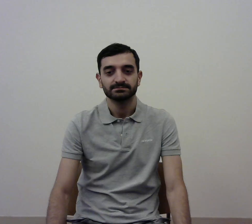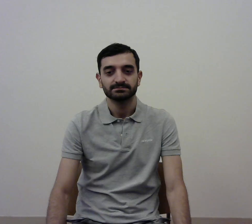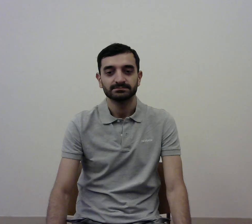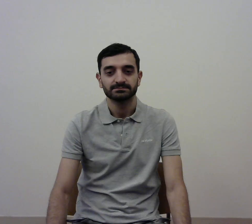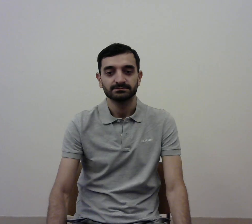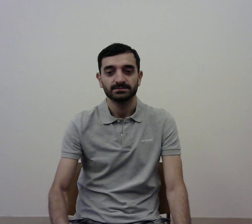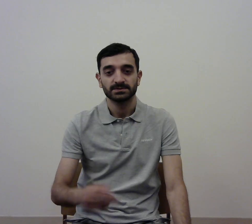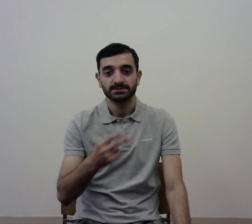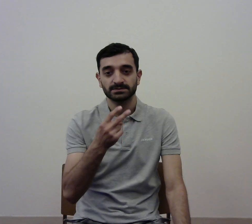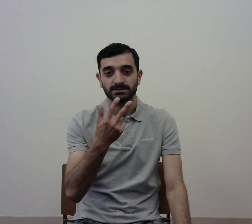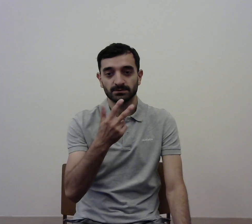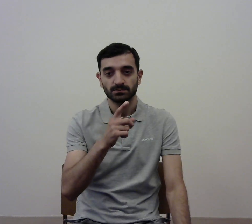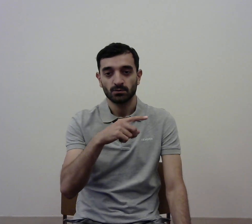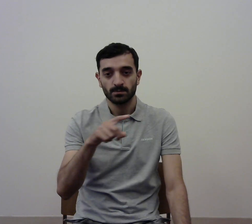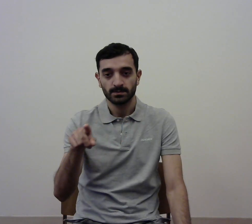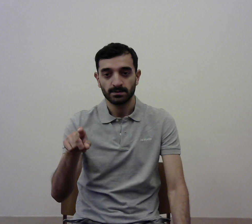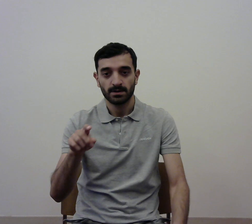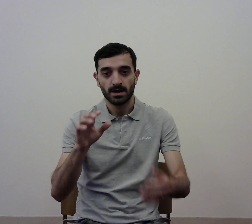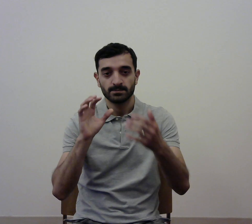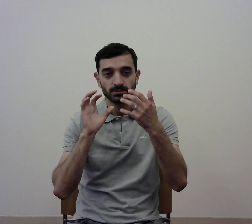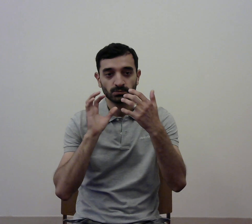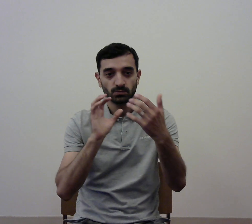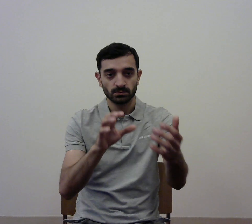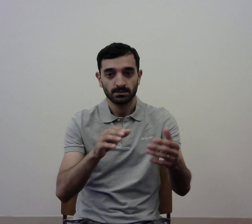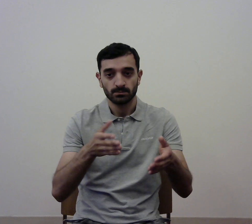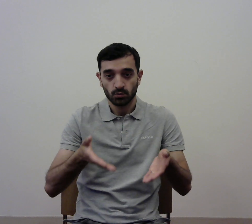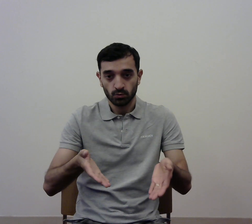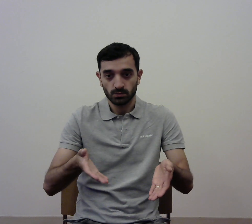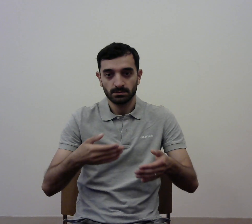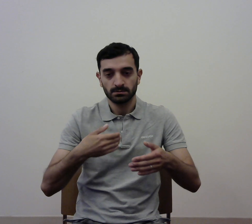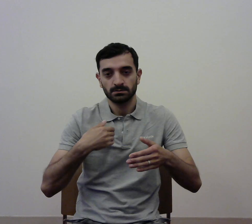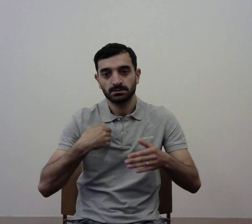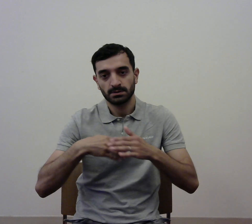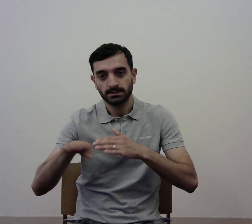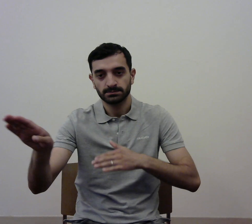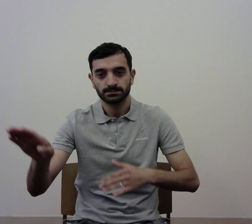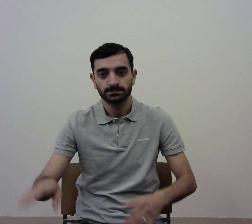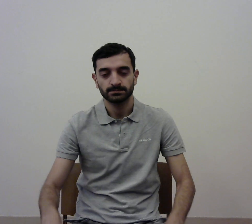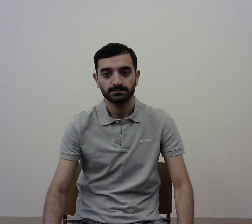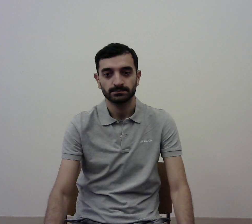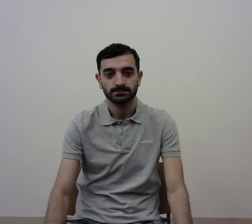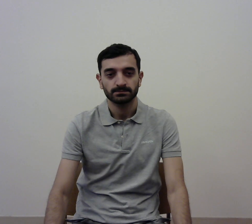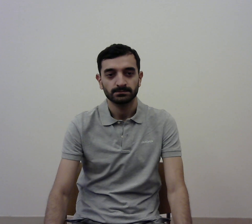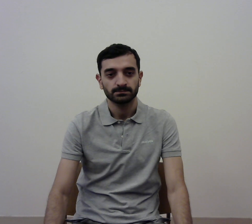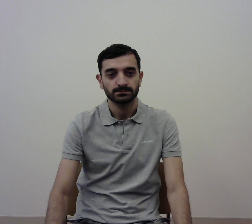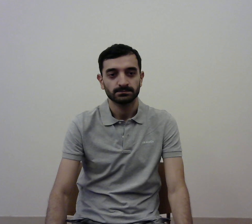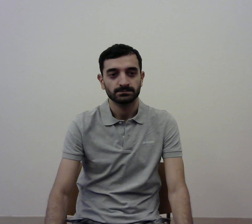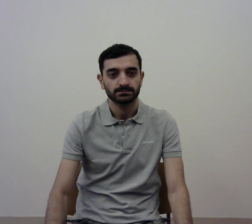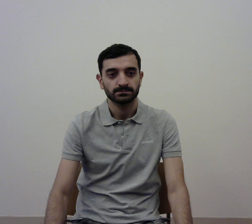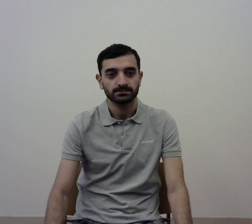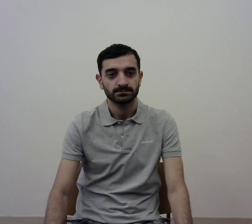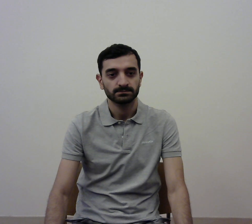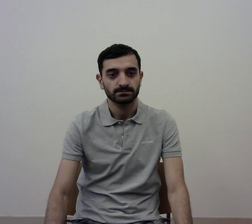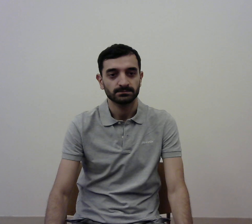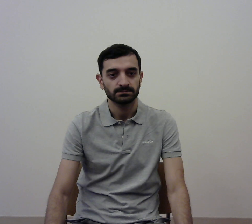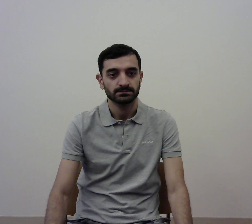23 saylı avtobus burdan keçir?